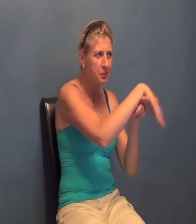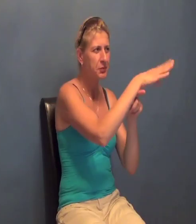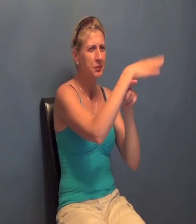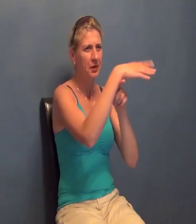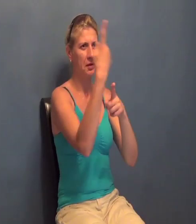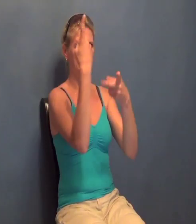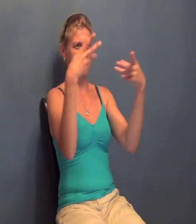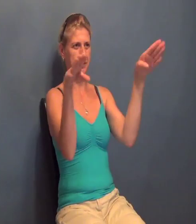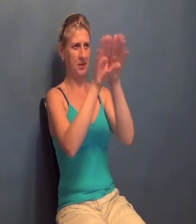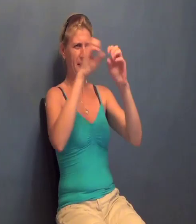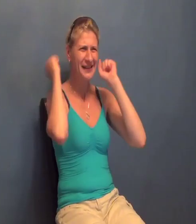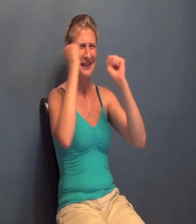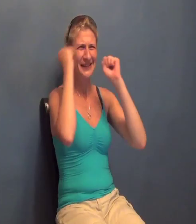Ale jeden jest zamknięty, walą w drzwi.